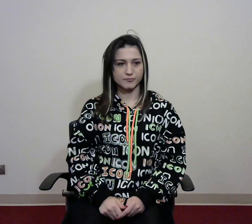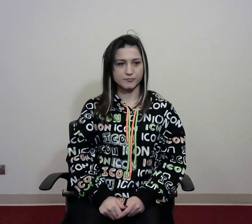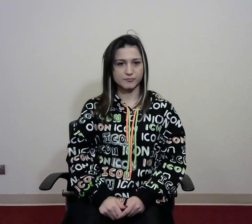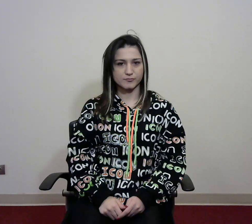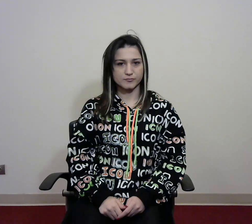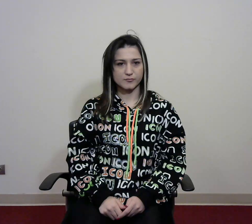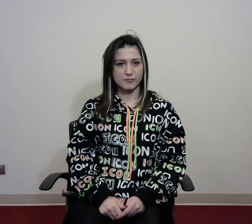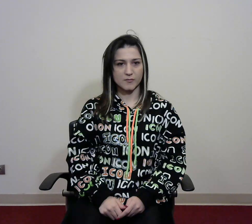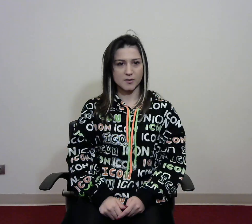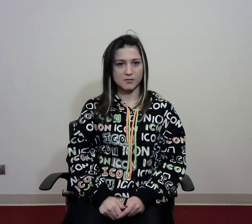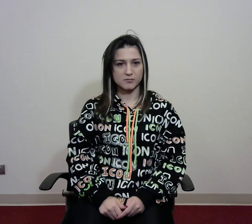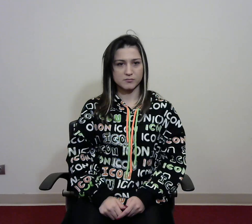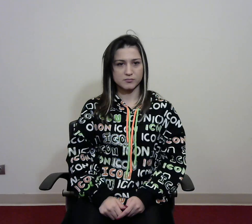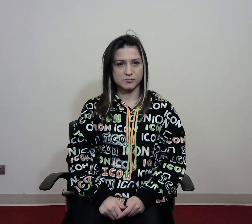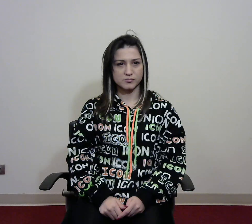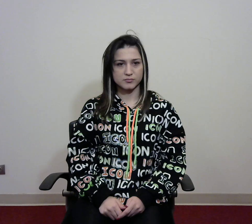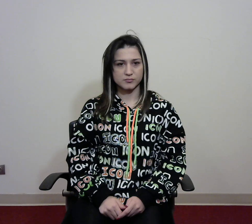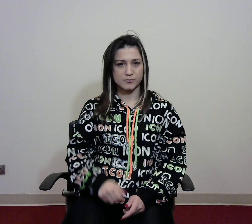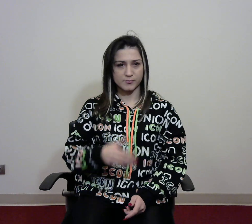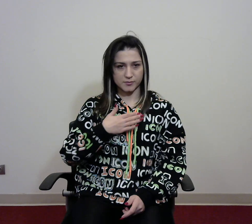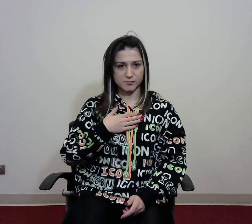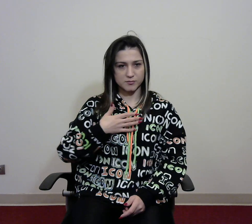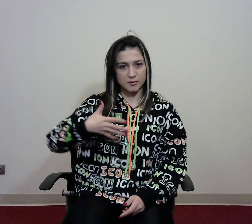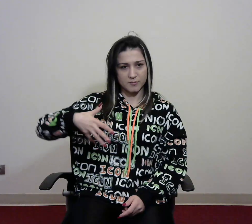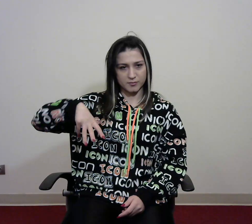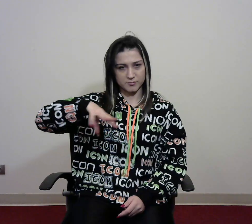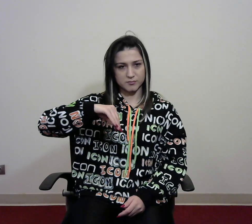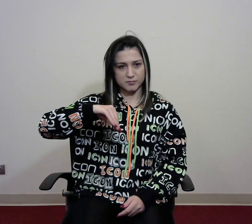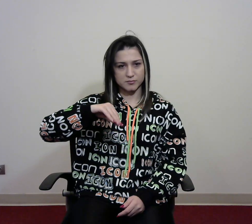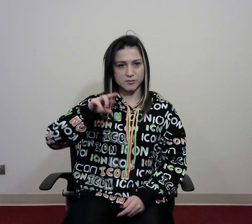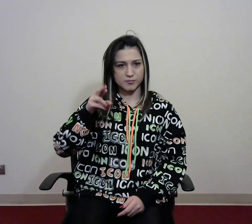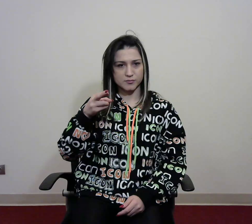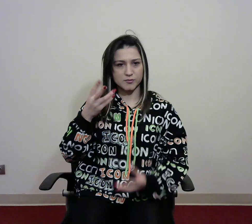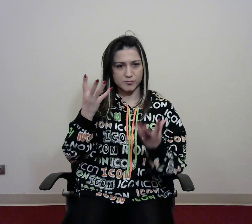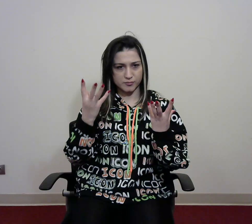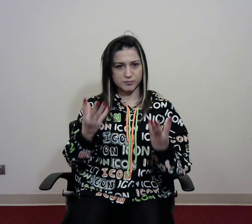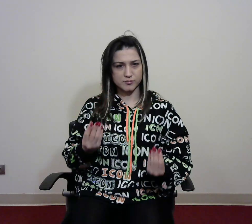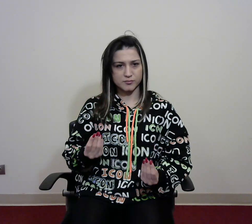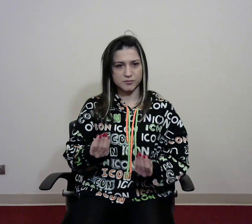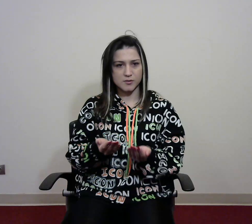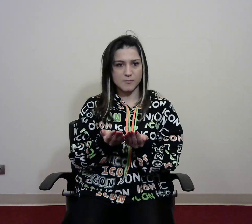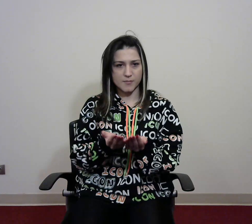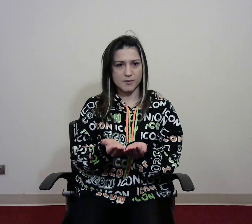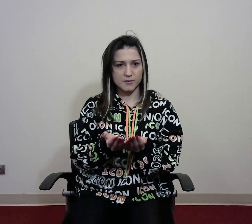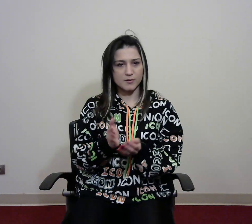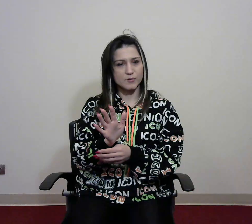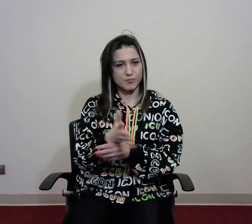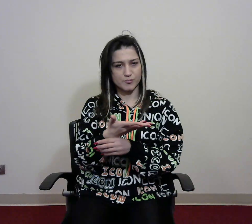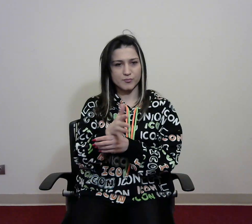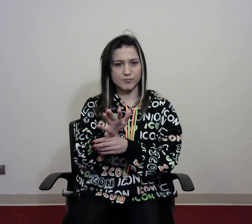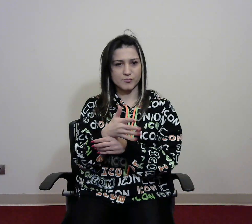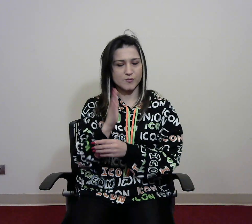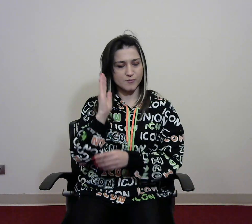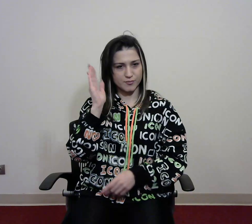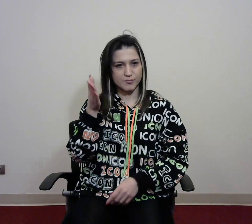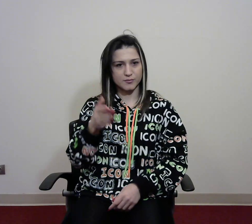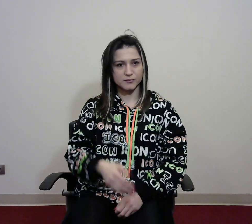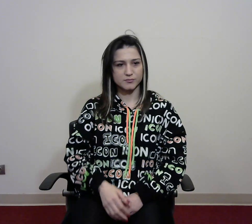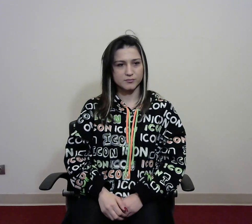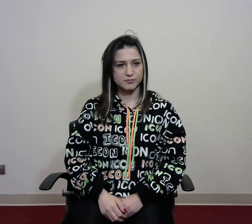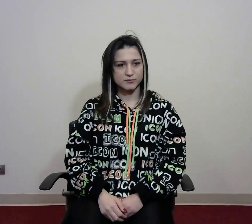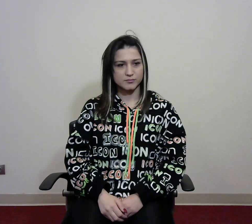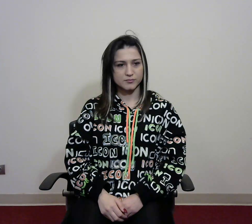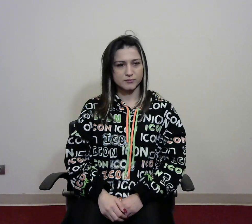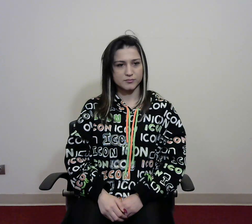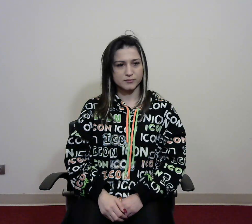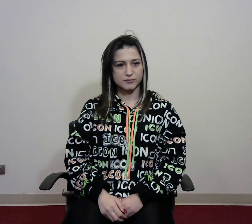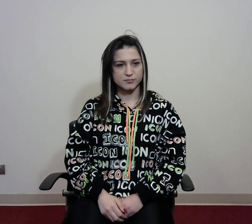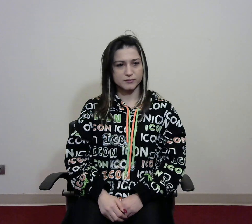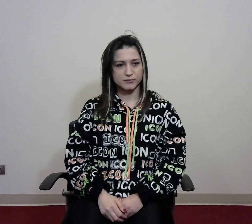Biz cümə günü gəmi gəzintisində olacağıq